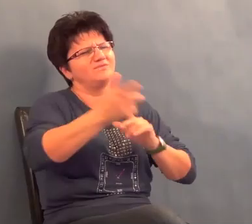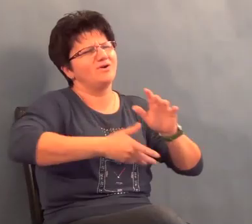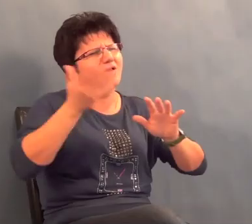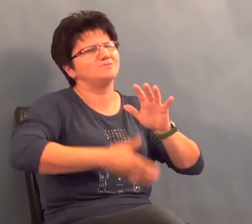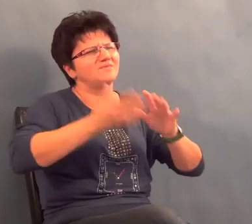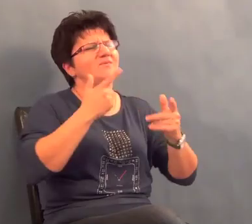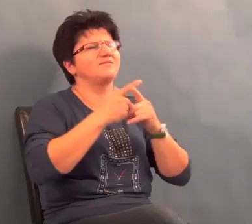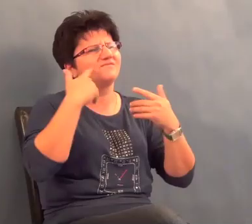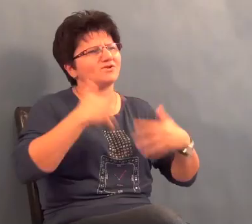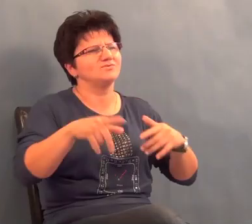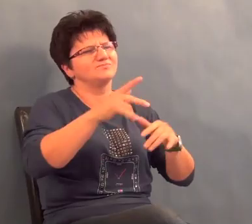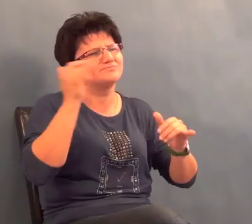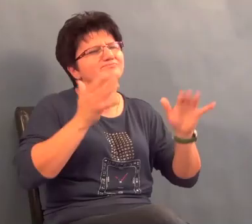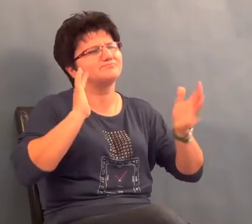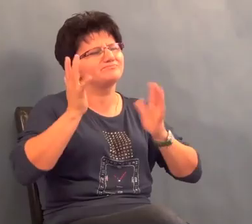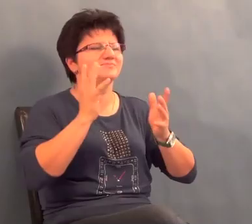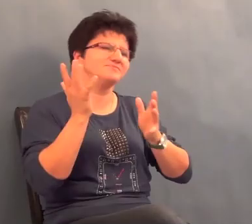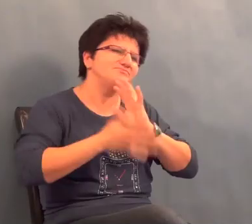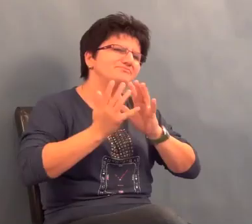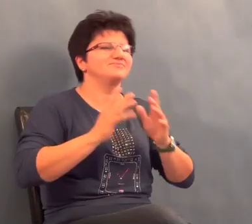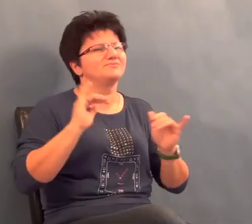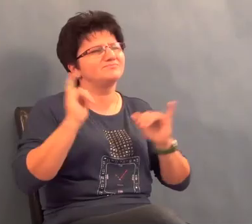Jest wesoło, rozmawiają, imprezują.